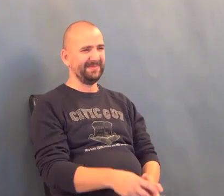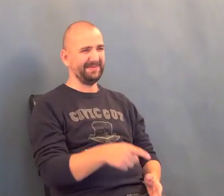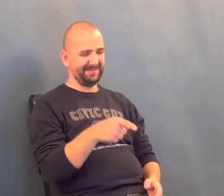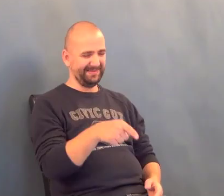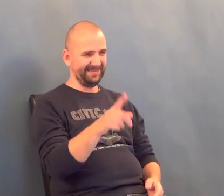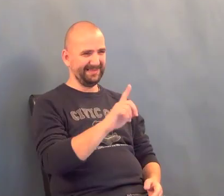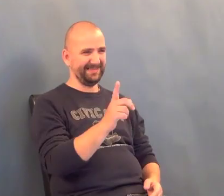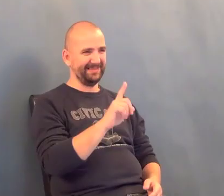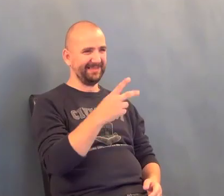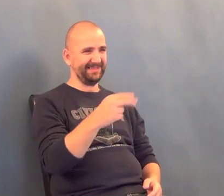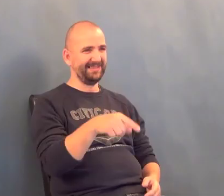To? Nie.